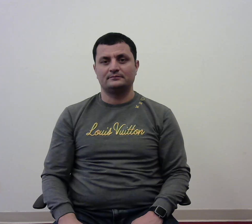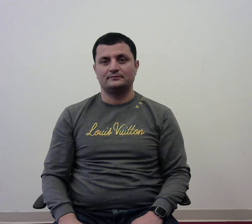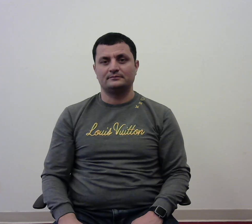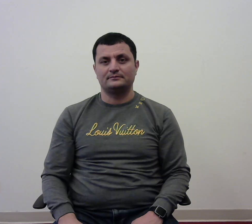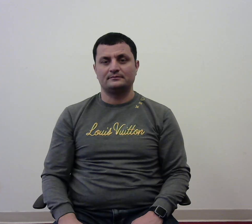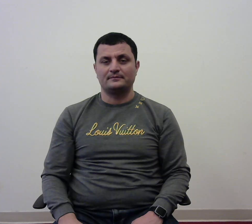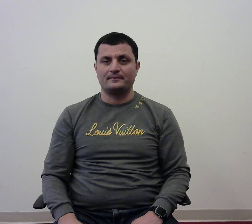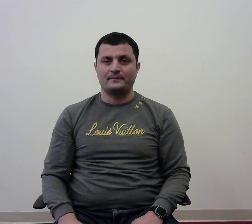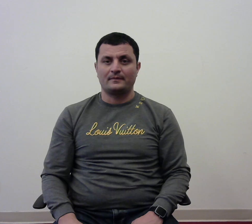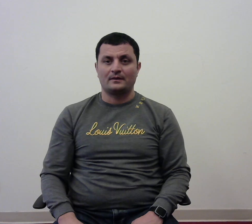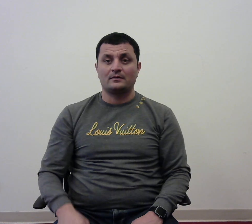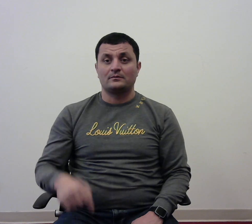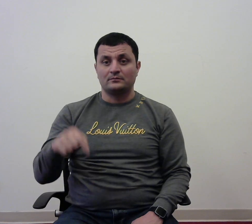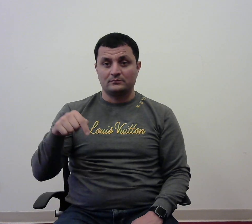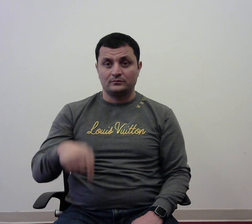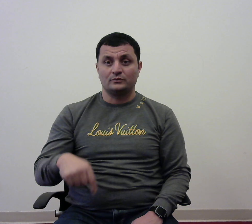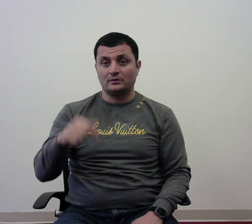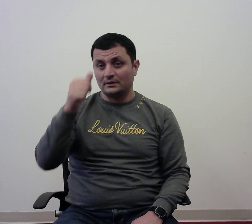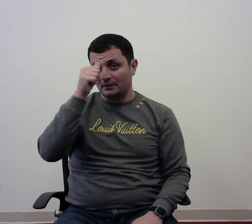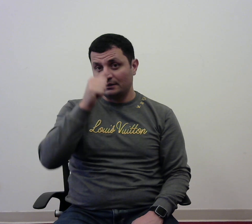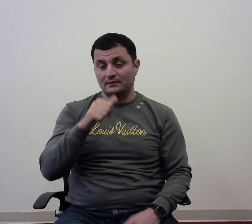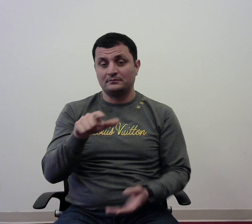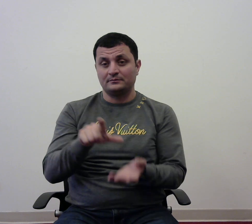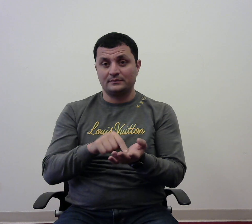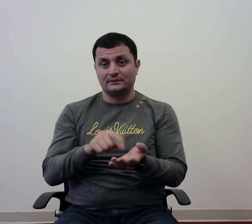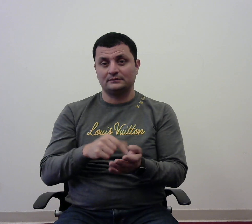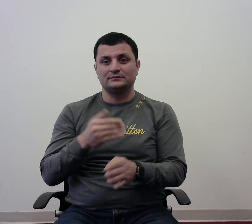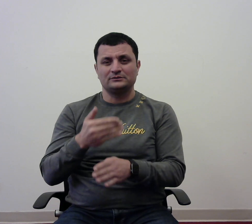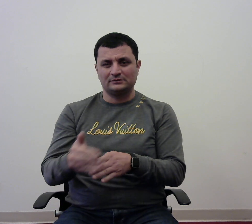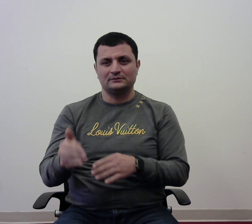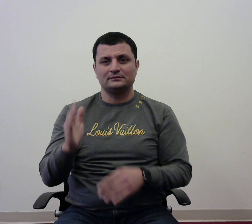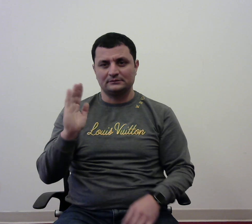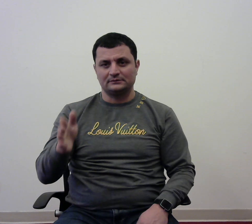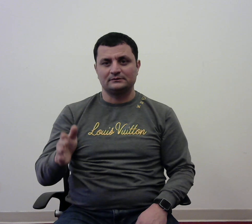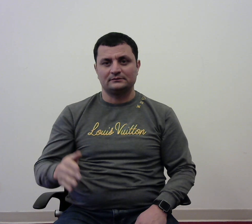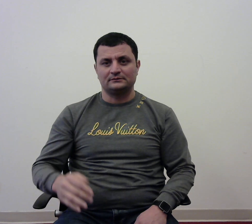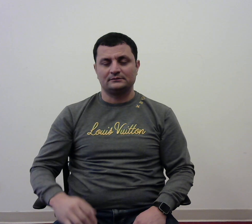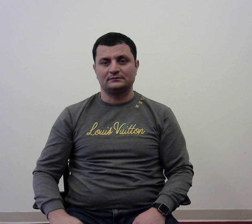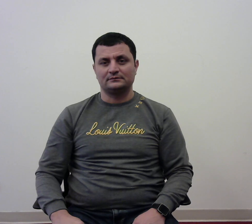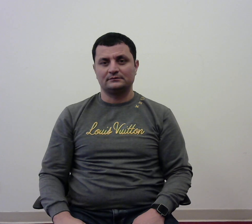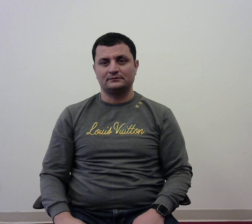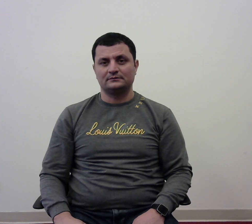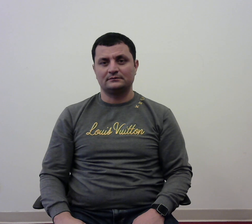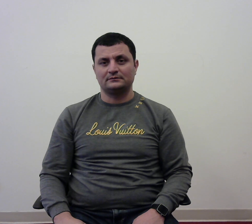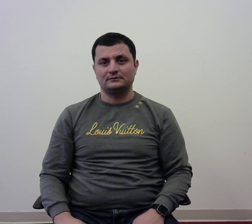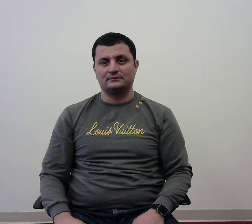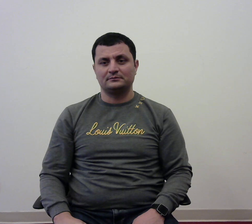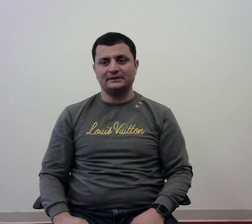Bu ay pensiyalar gecikəcək